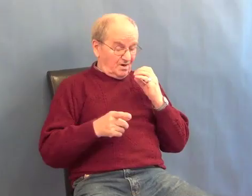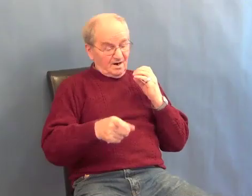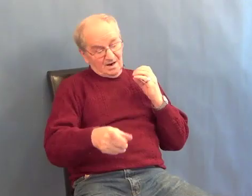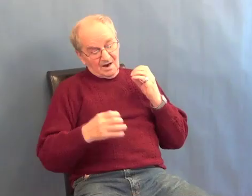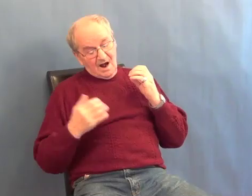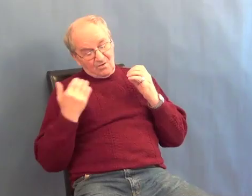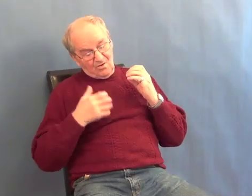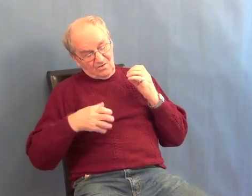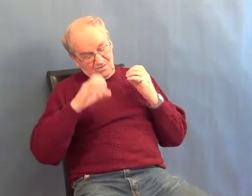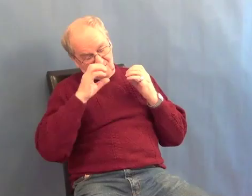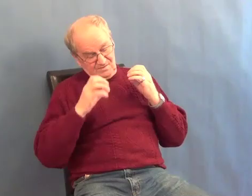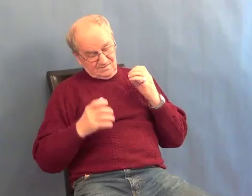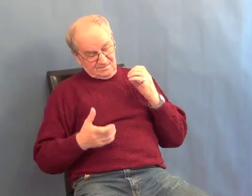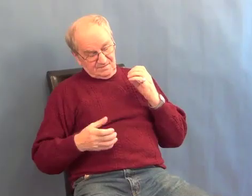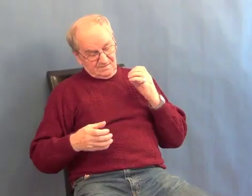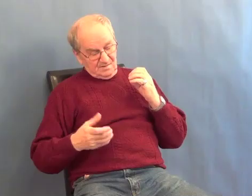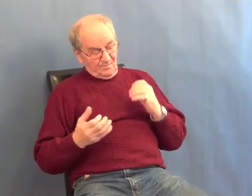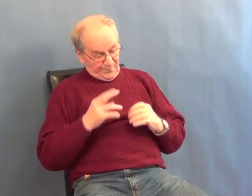Jeść coś gorącego i pić alkohol.